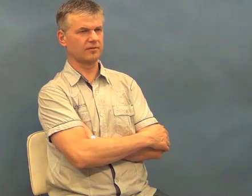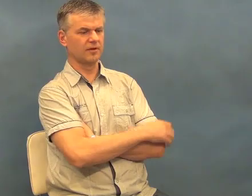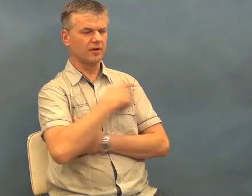Ja...